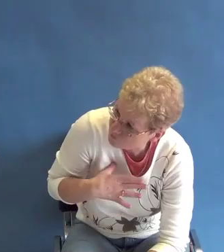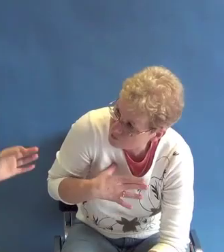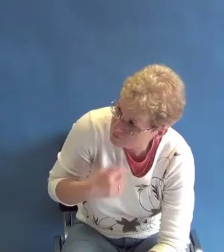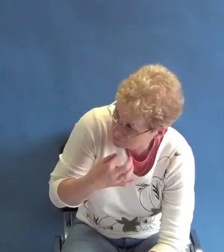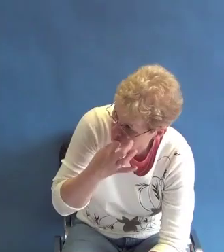Mam jej pytać?